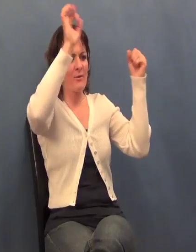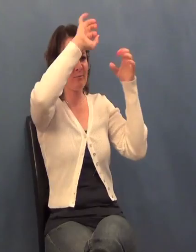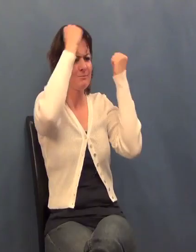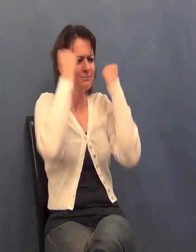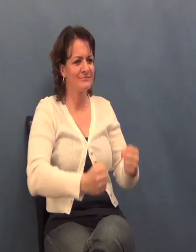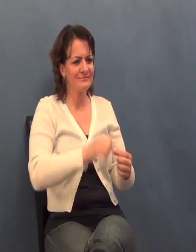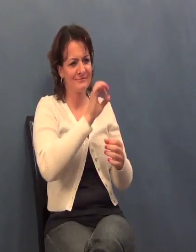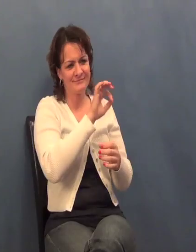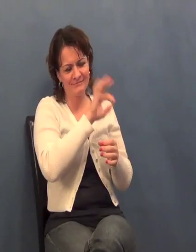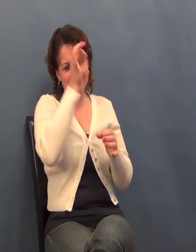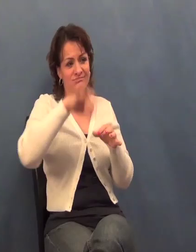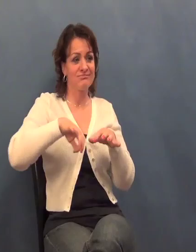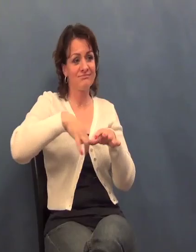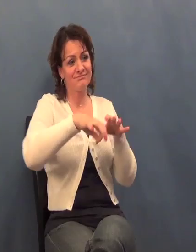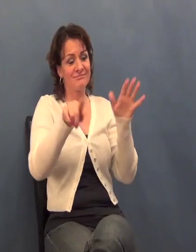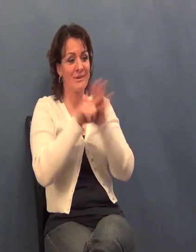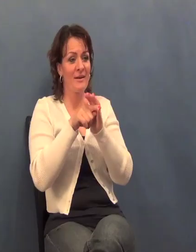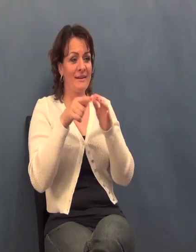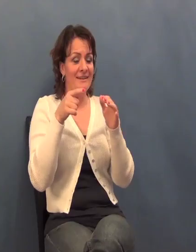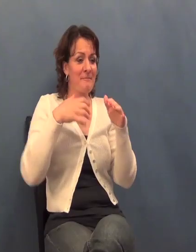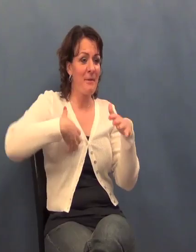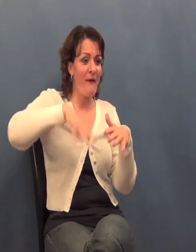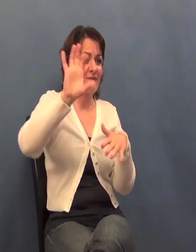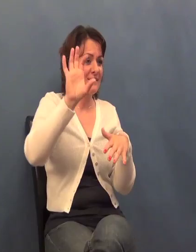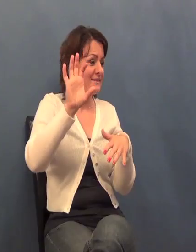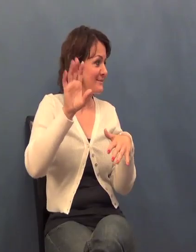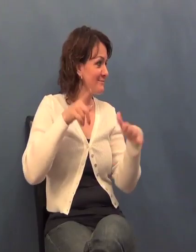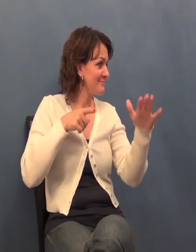Kot razem z kulą w brzuchu idzie, wpada do kręgielni.